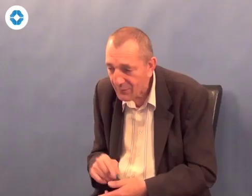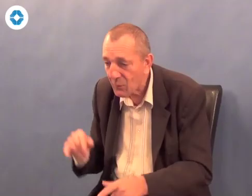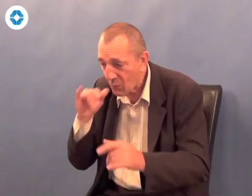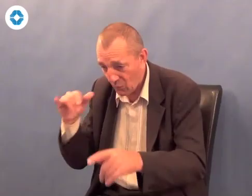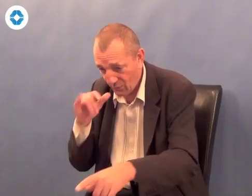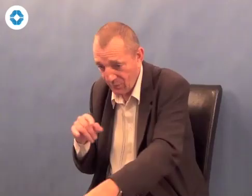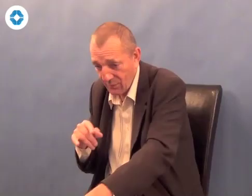Krzyczy tam?